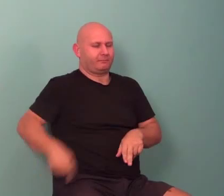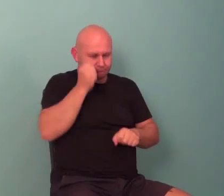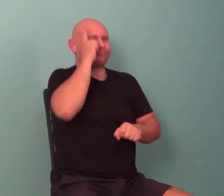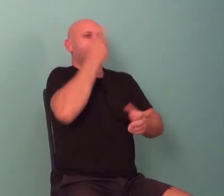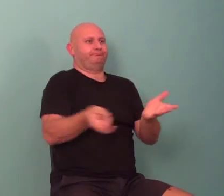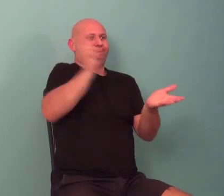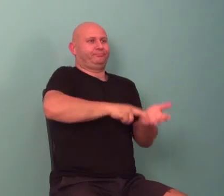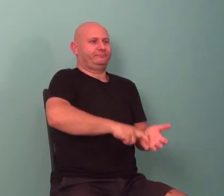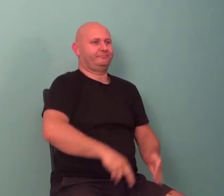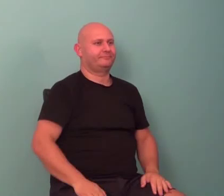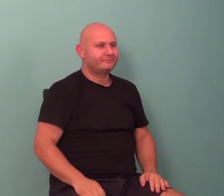Myszka Miki szybko się obudziła i wstała.